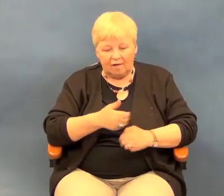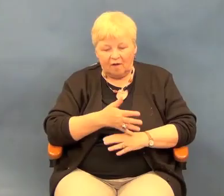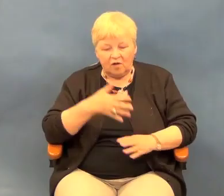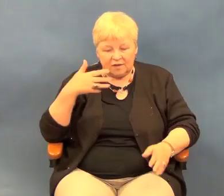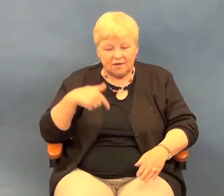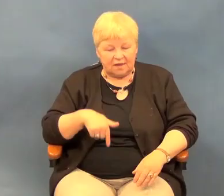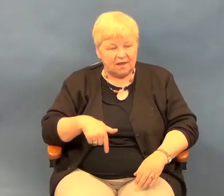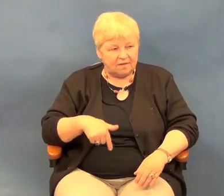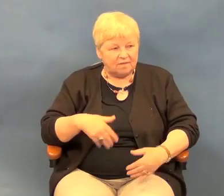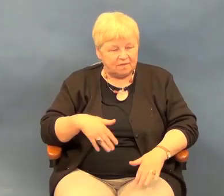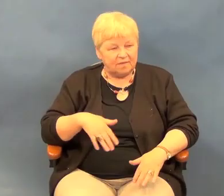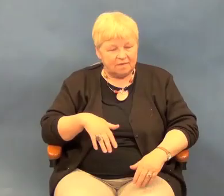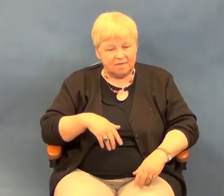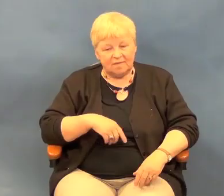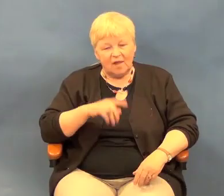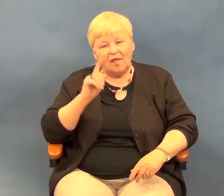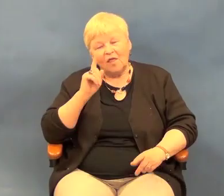Tutaj w Krakowie są bardzo rygorystyczni.